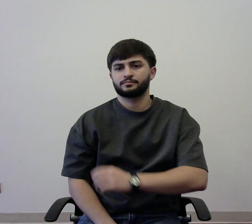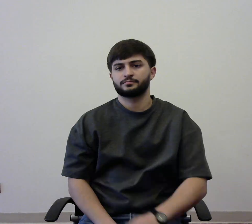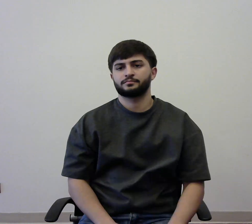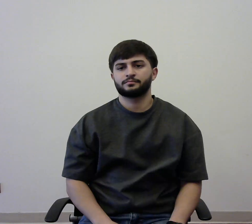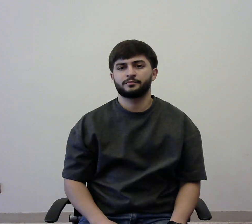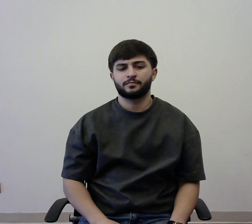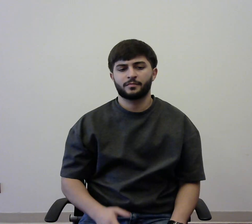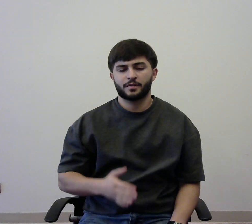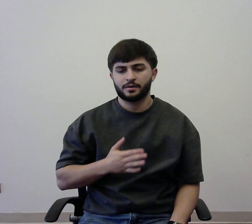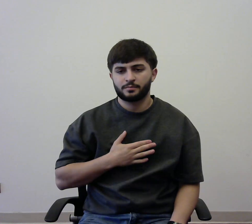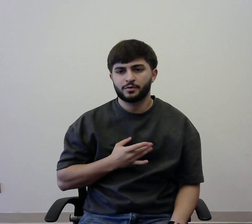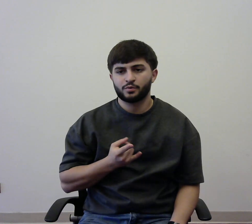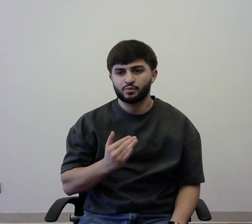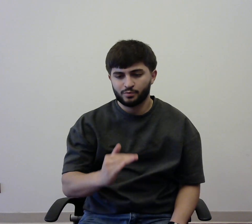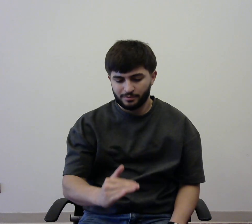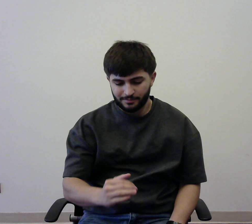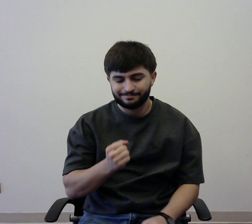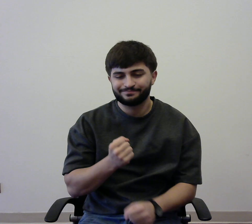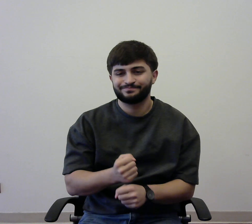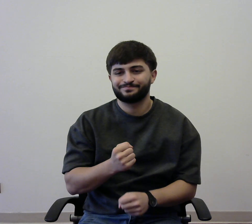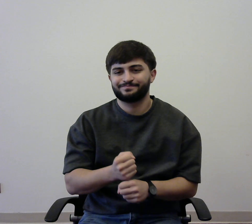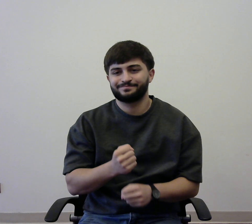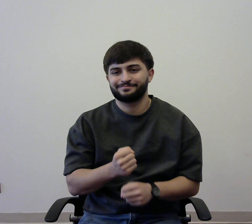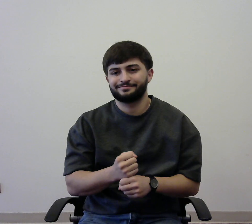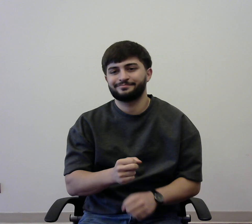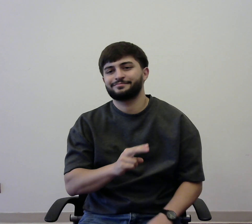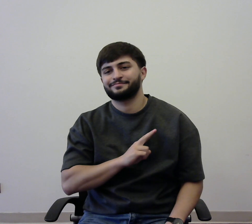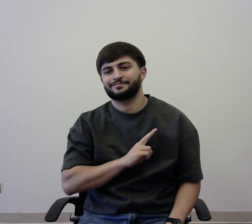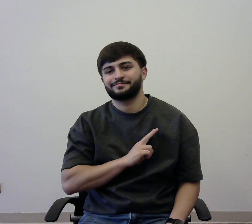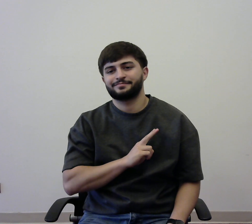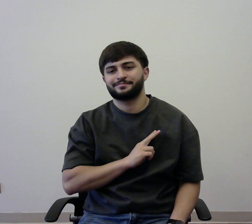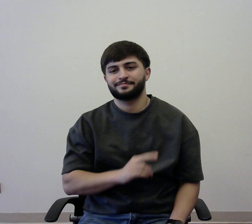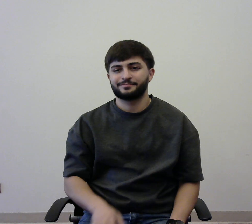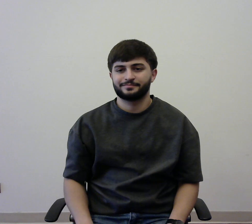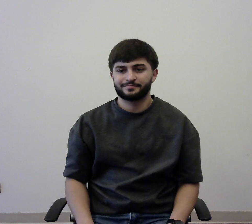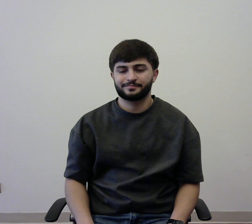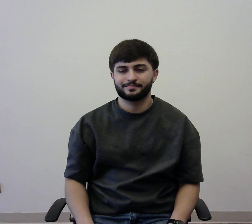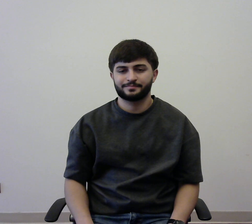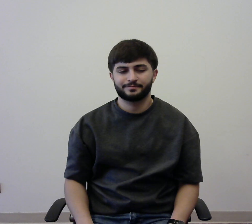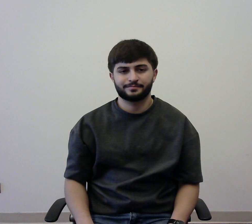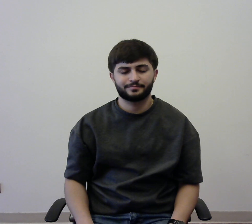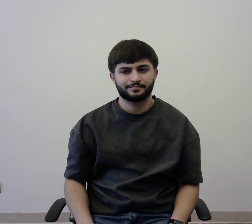Mən uşaqlarla işləməyi sevirəm